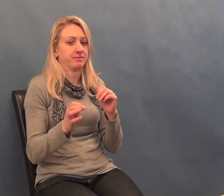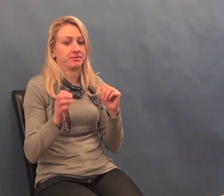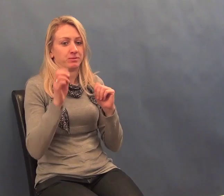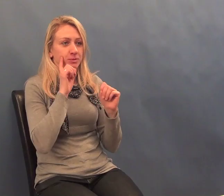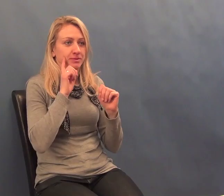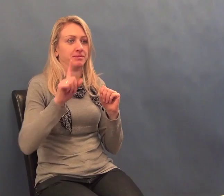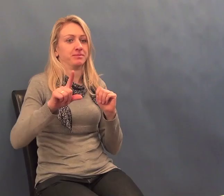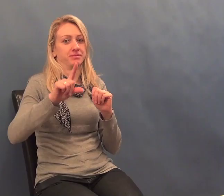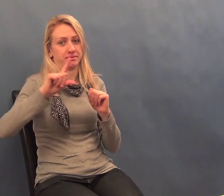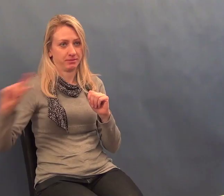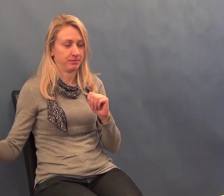Chłopak poszedł.